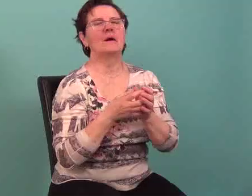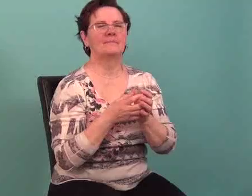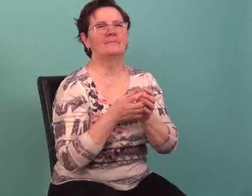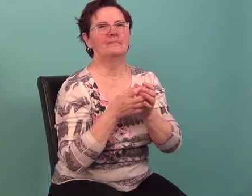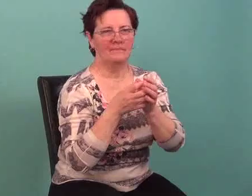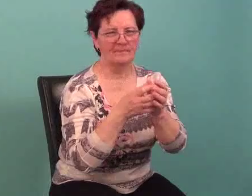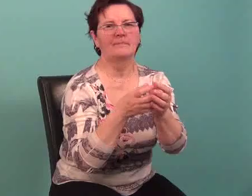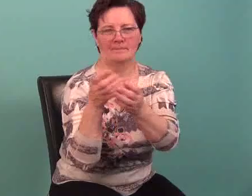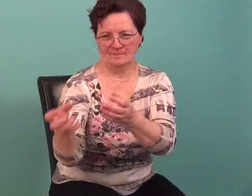Chłopiec dał każdemu po jednej gruszce.